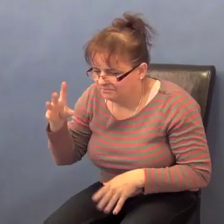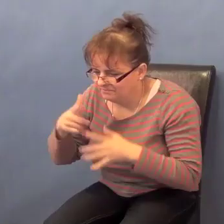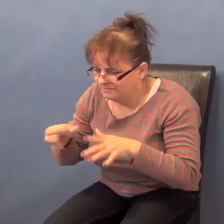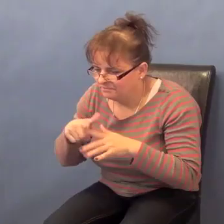Dwudziestego siódmego,